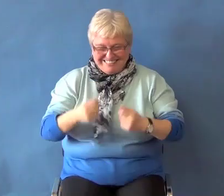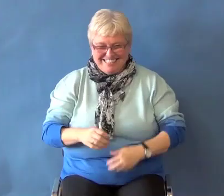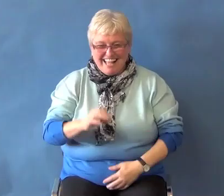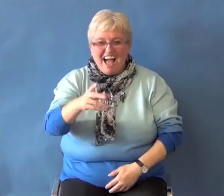Ciężko mi.